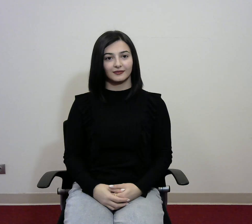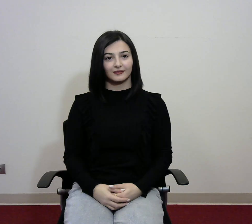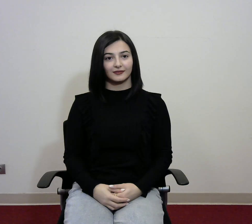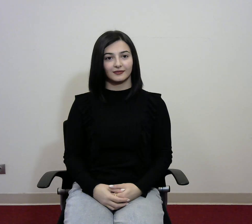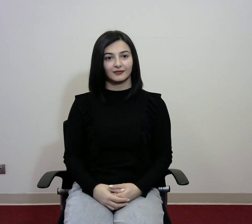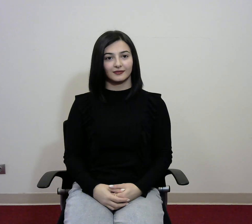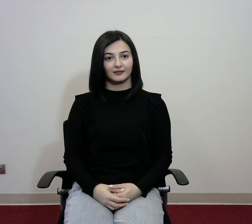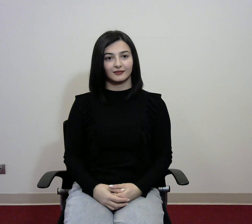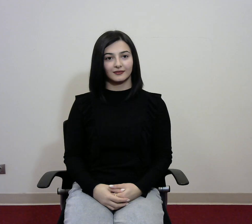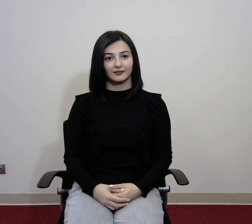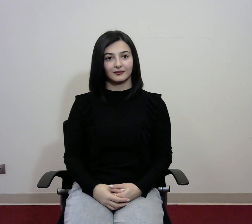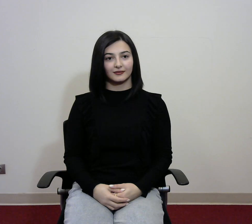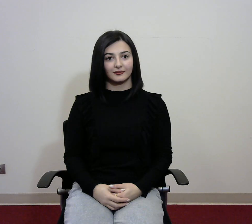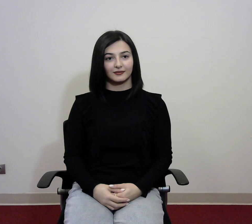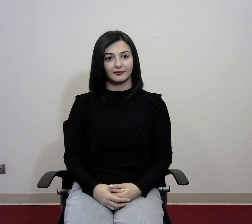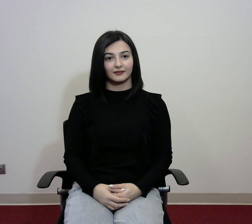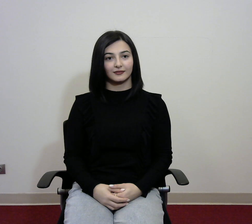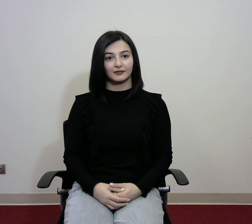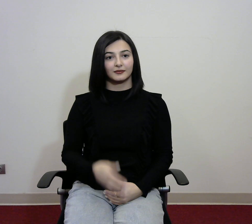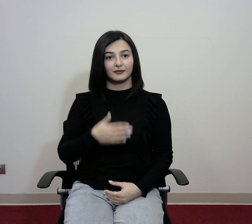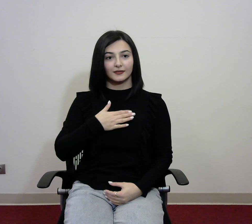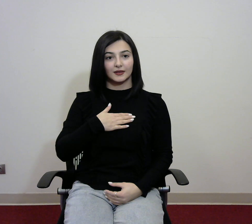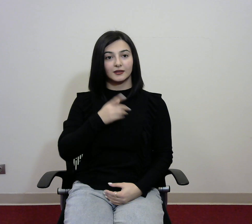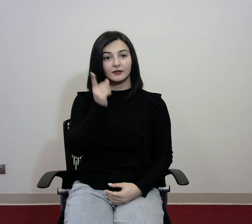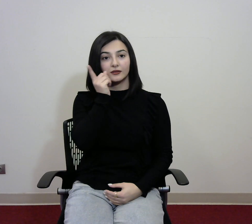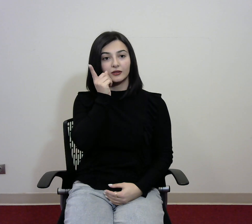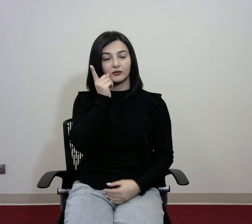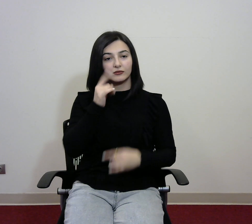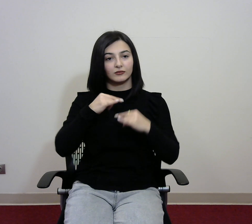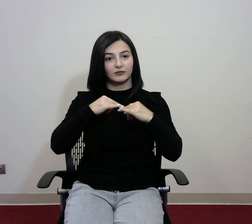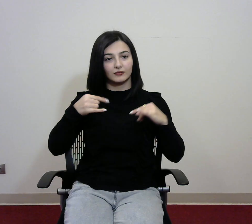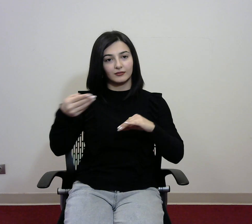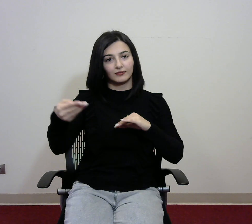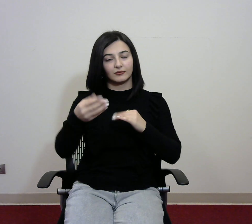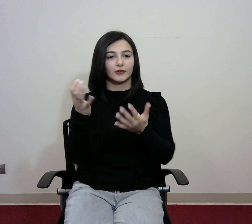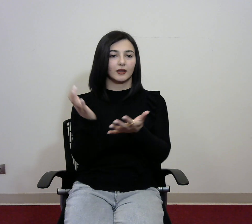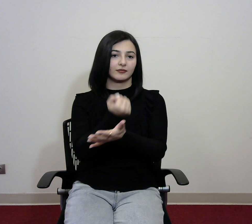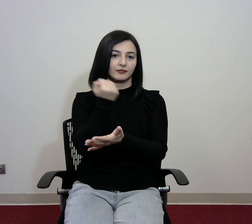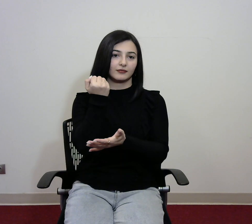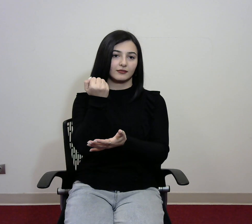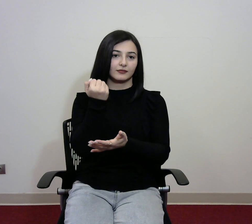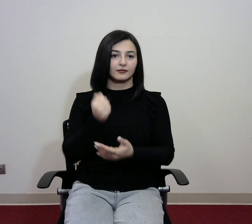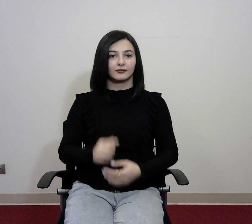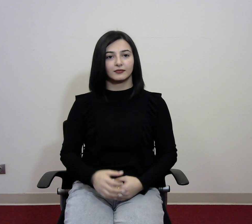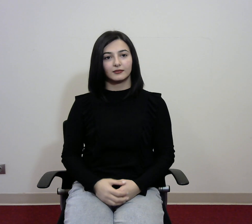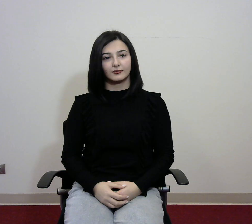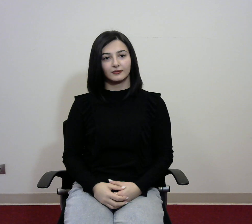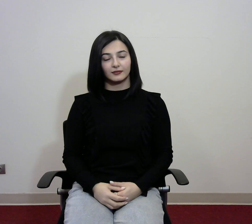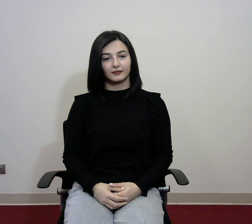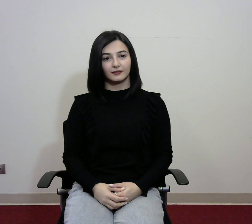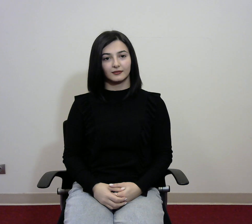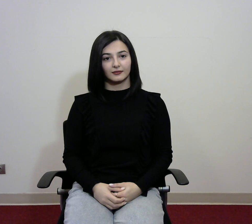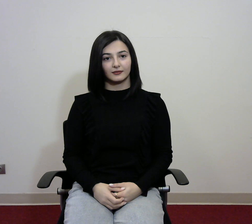Mən telefonumu stolun altından tapdım